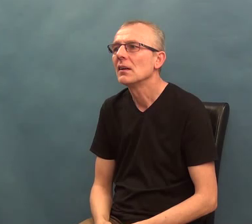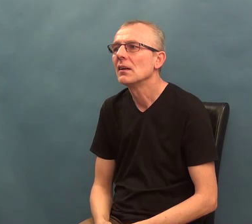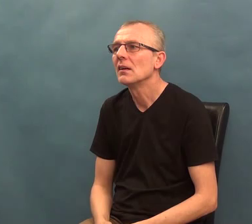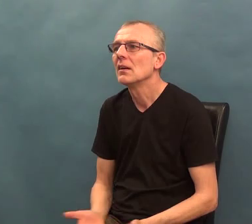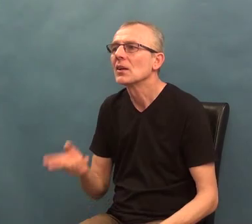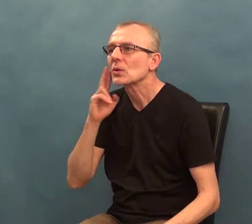Głuchy.